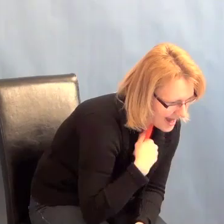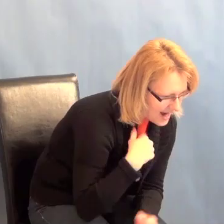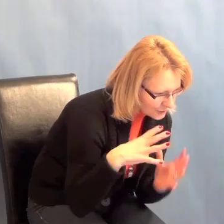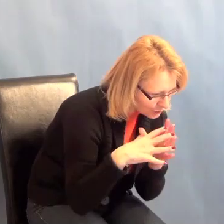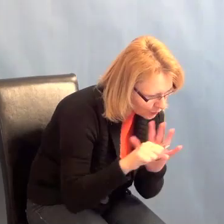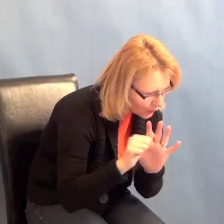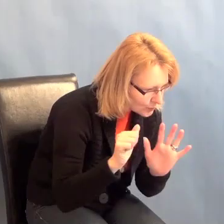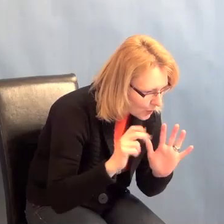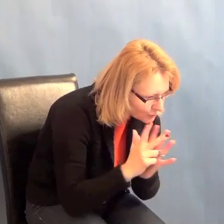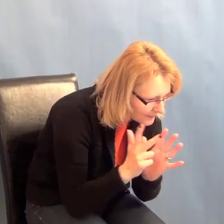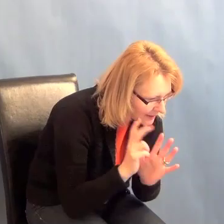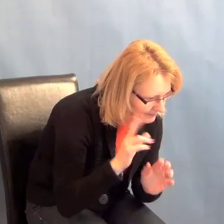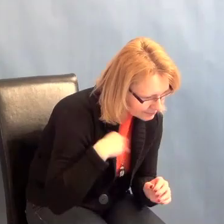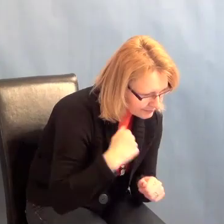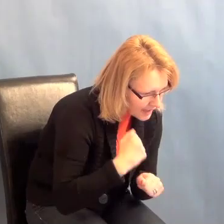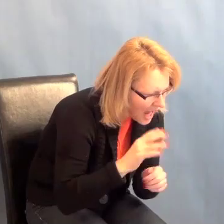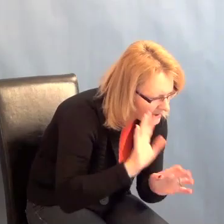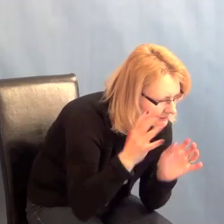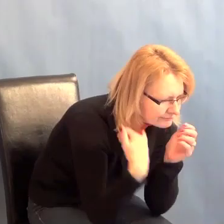Od dziesiątej do osiemnastej pracuję, a nie...